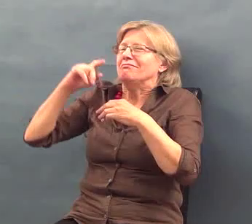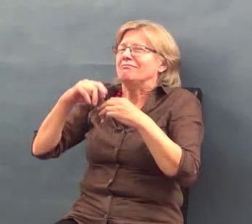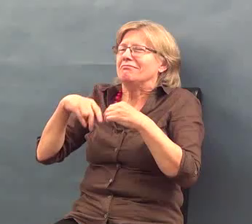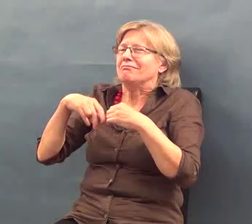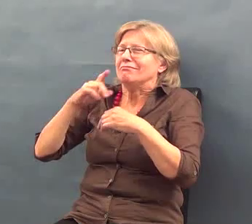Połknął ją.